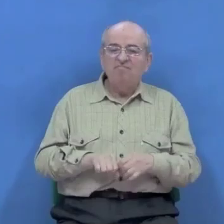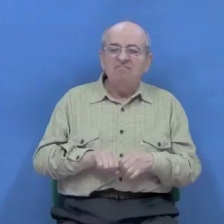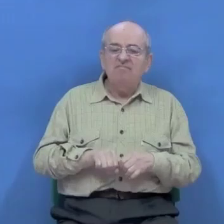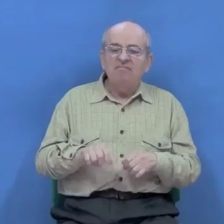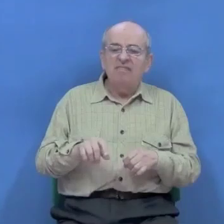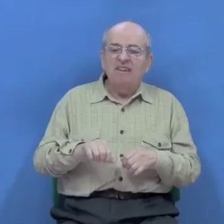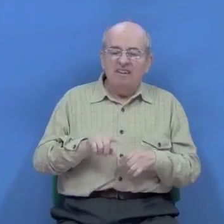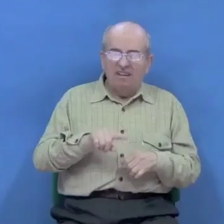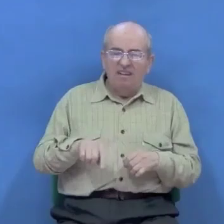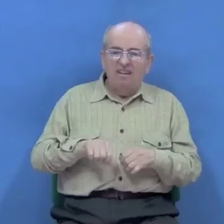Zepsuty.